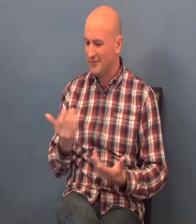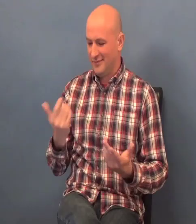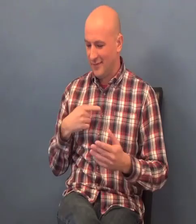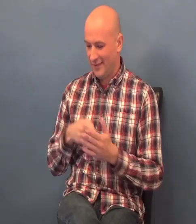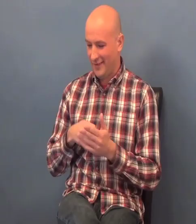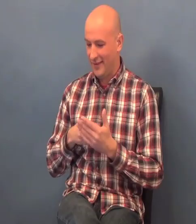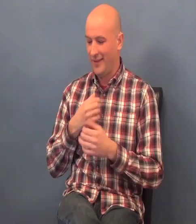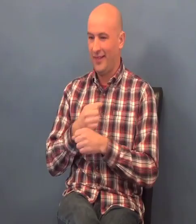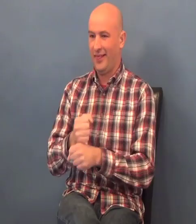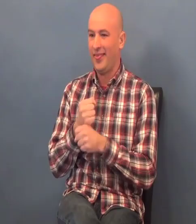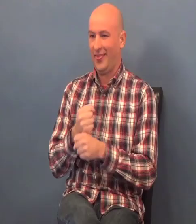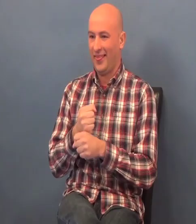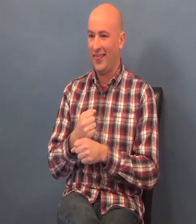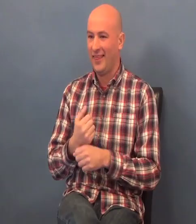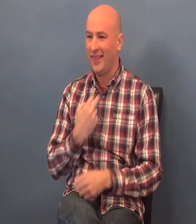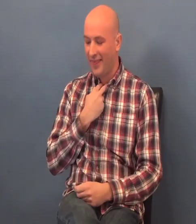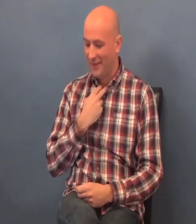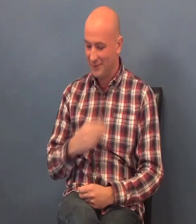Wybieramy takie terminy, które nam nie pasują.